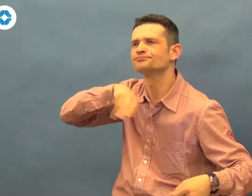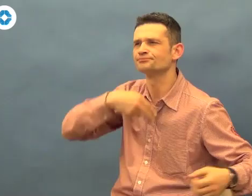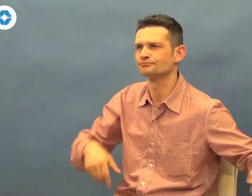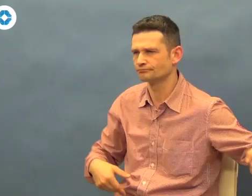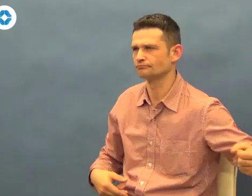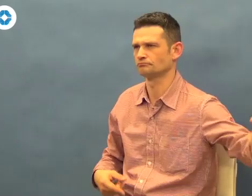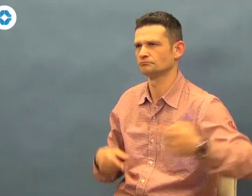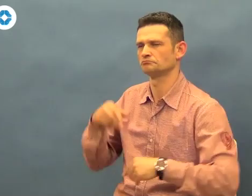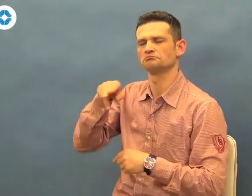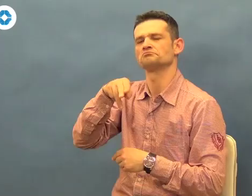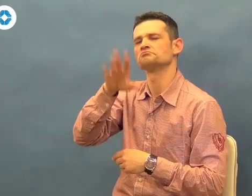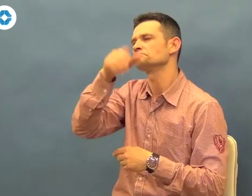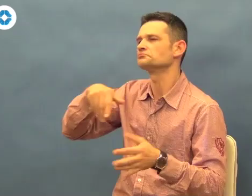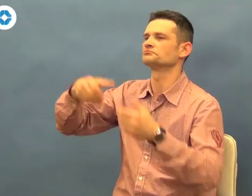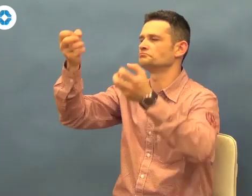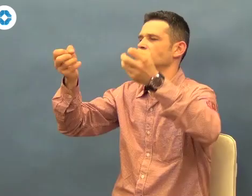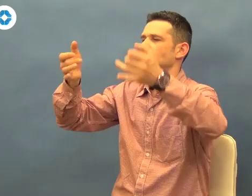Mężczyzna na drzewie widział ich, ale dalej zrywał gruszki.